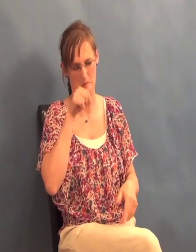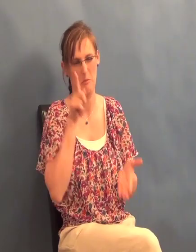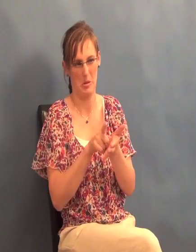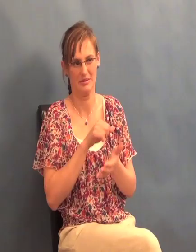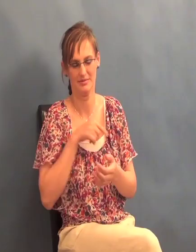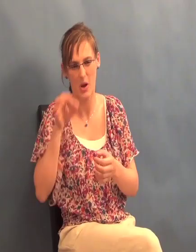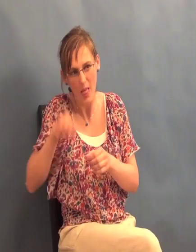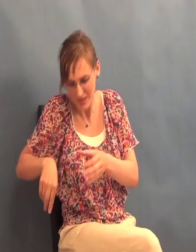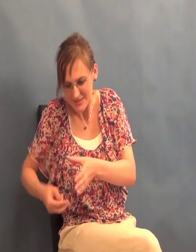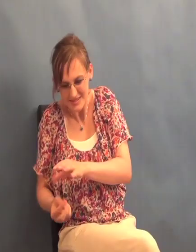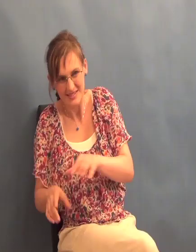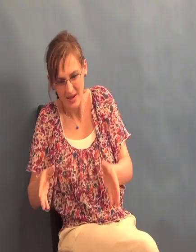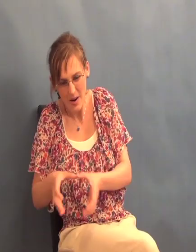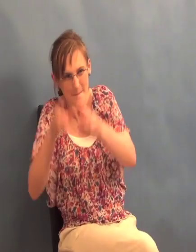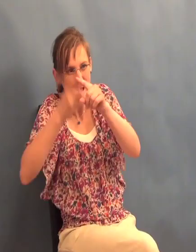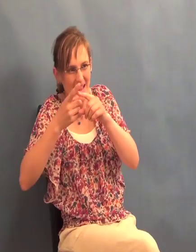Kot wchodzi do rury, rura jest metalowa i wąska, więc przeciska się z trudem.